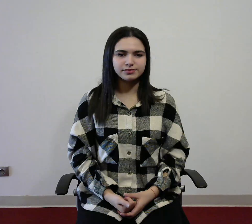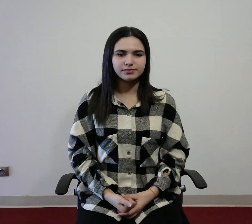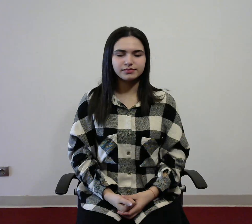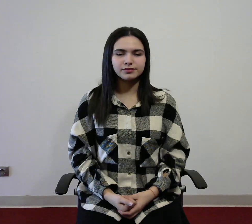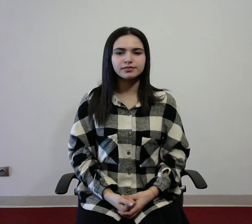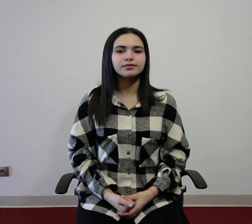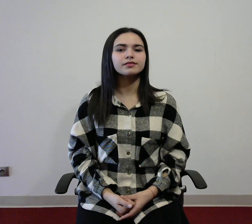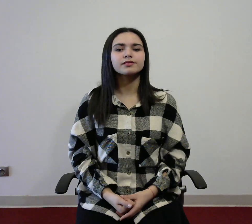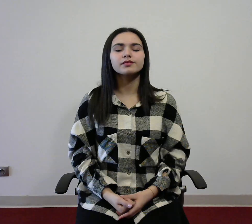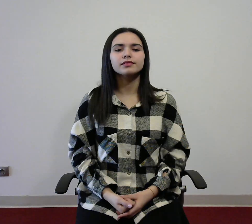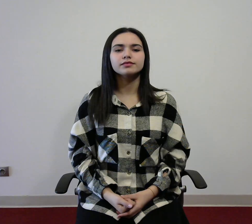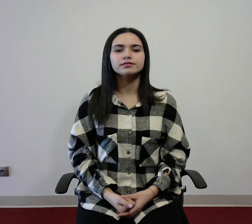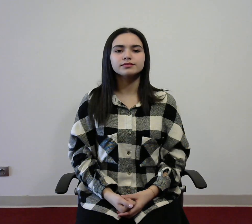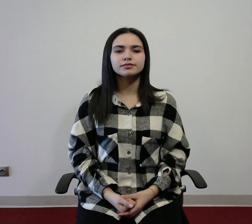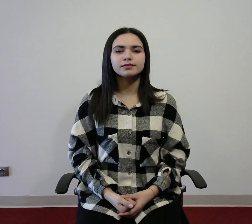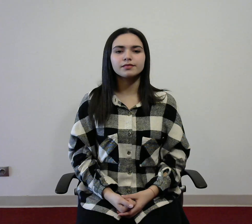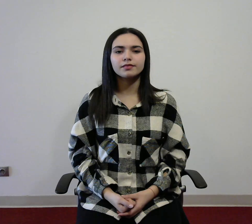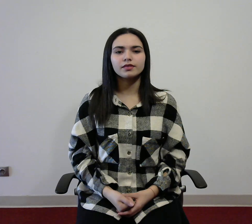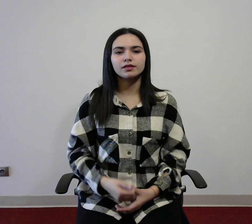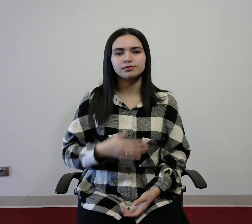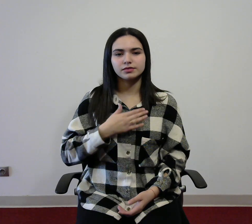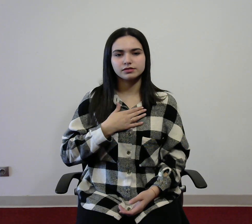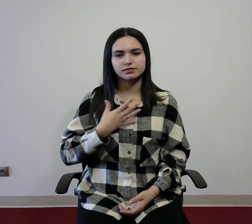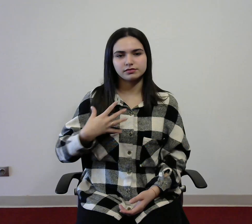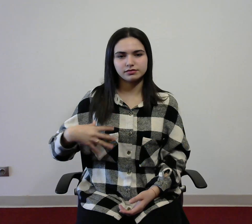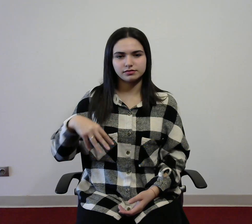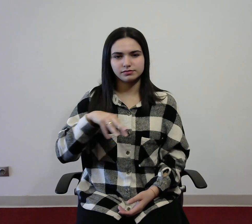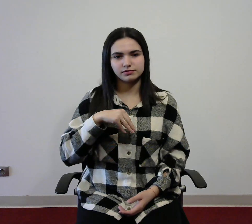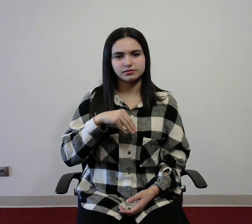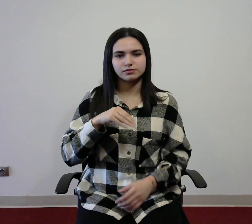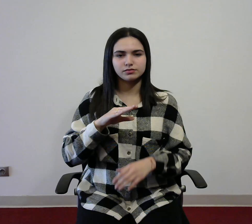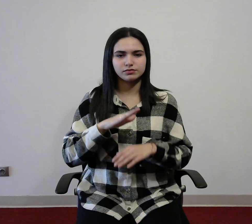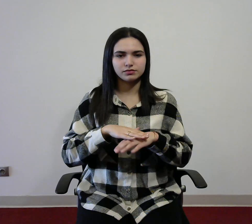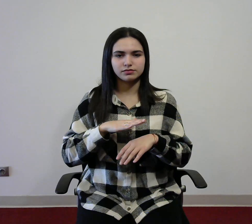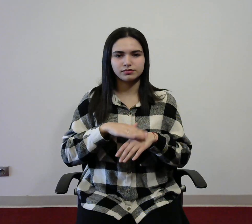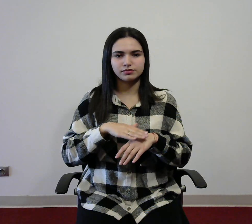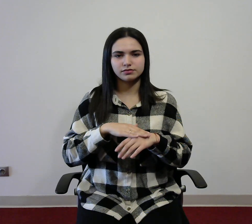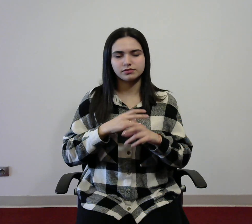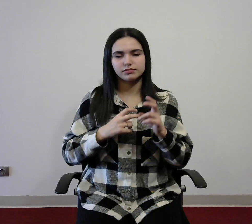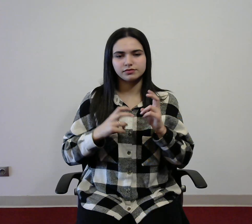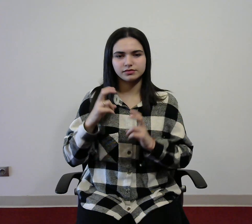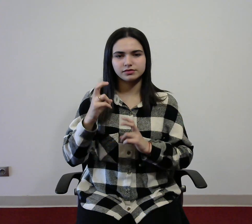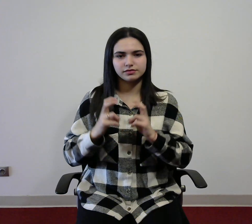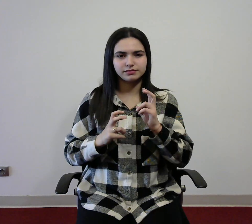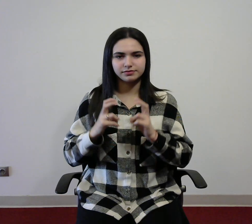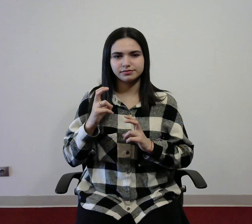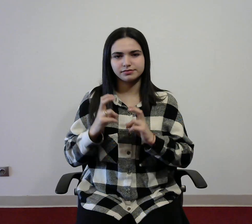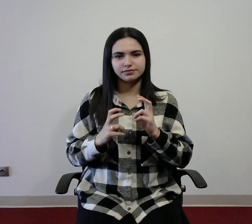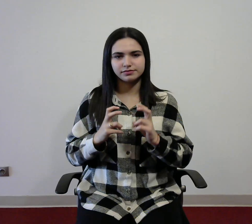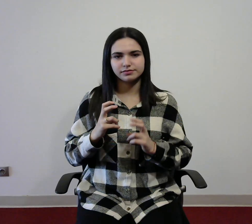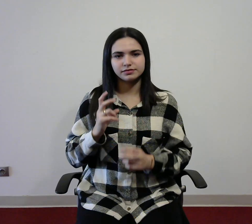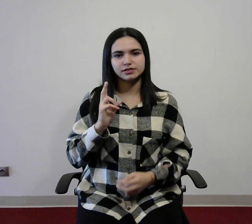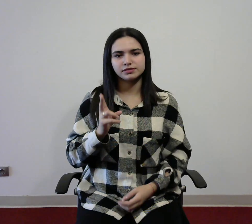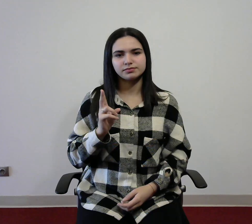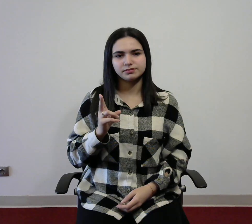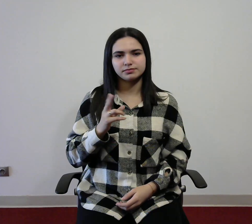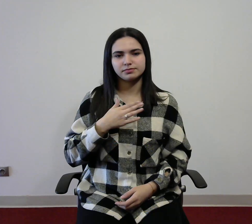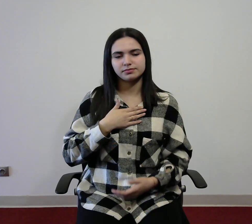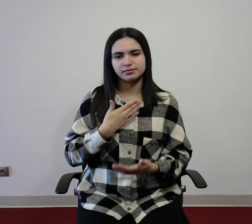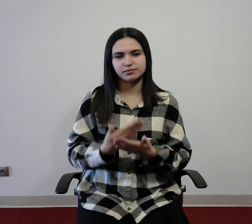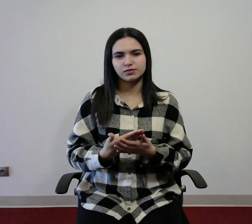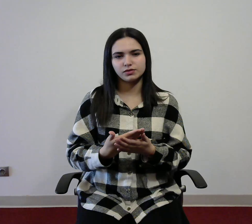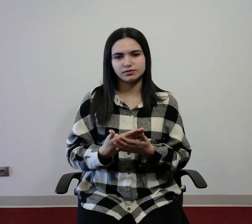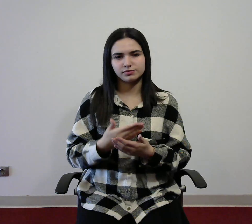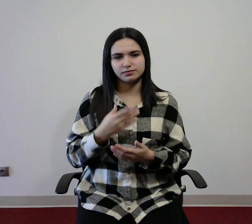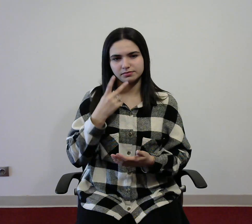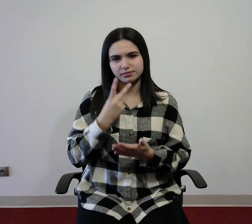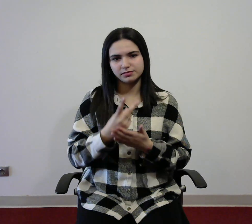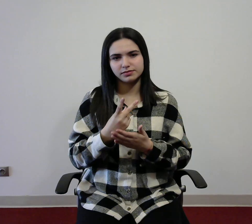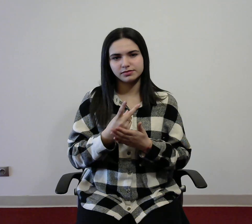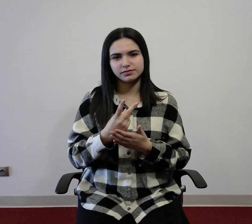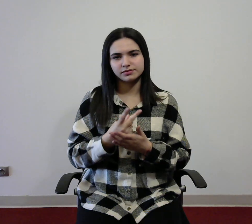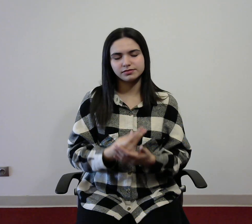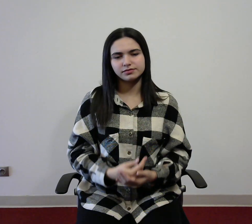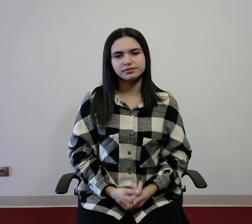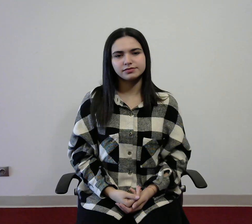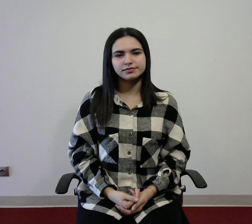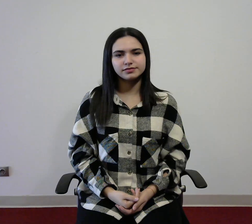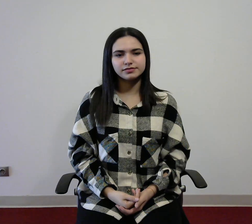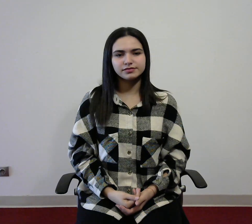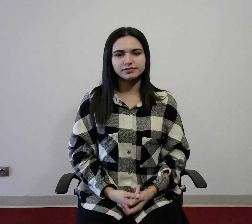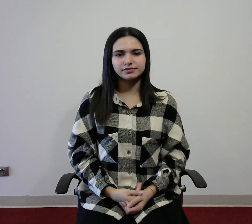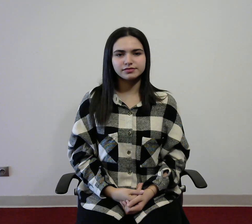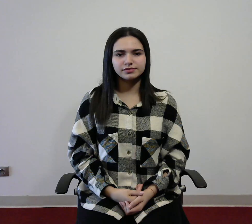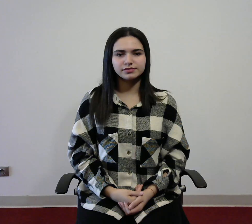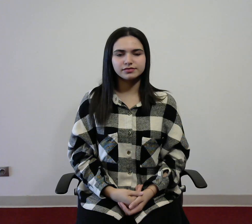Biz özəl şirkət kimi fəaliyyət göstəririk